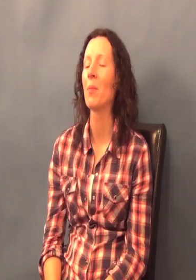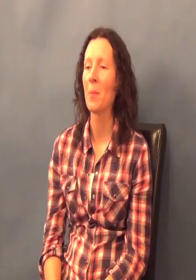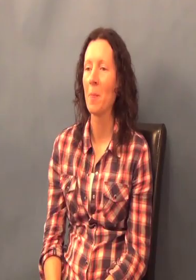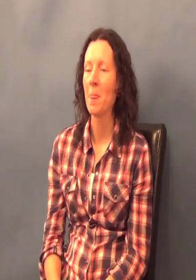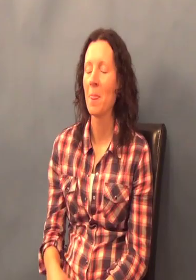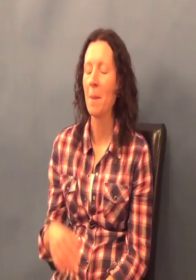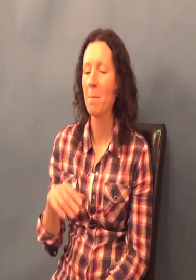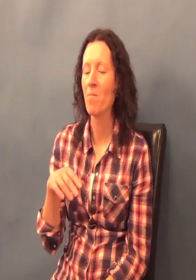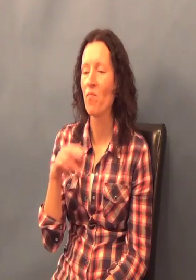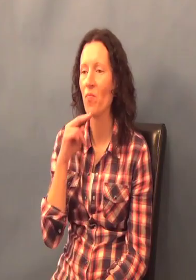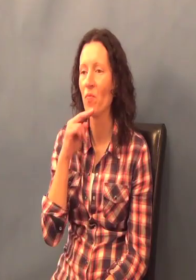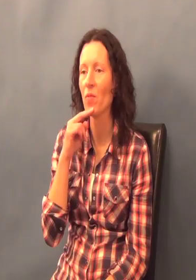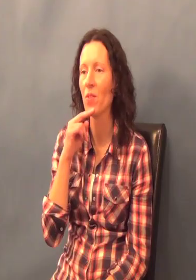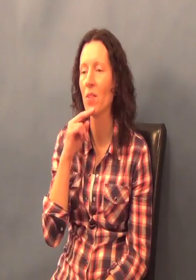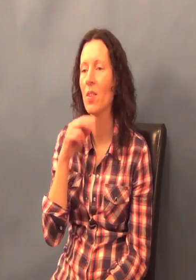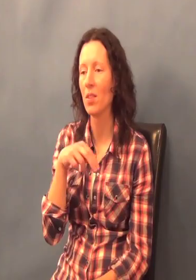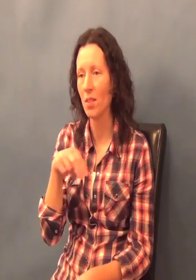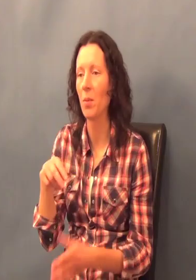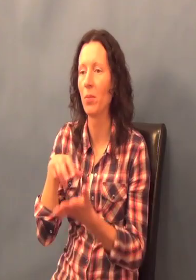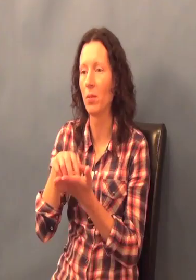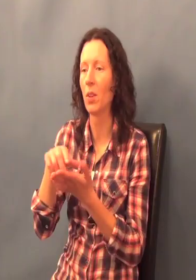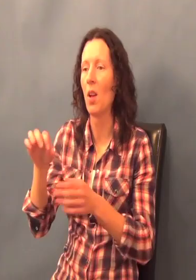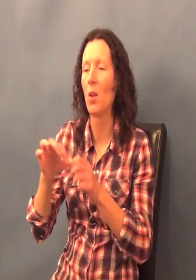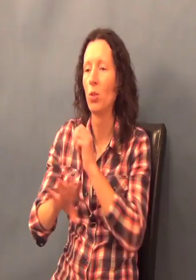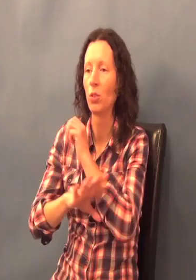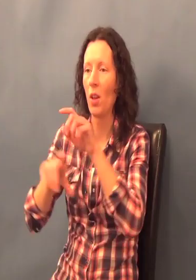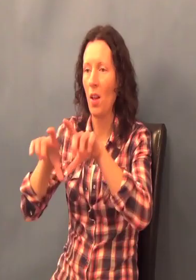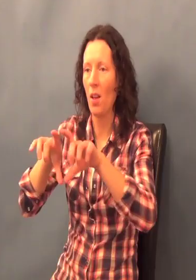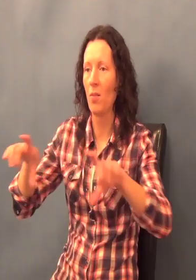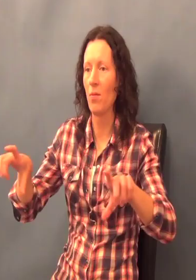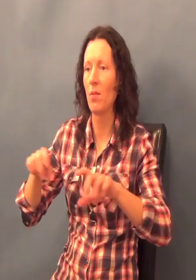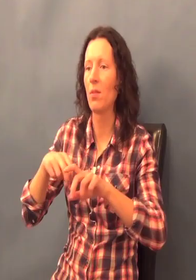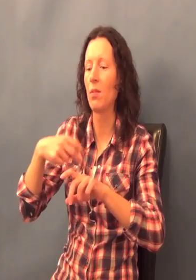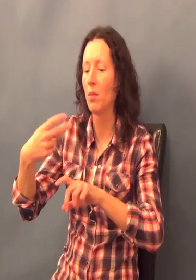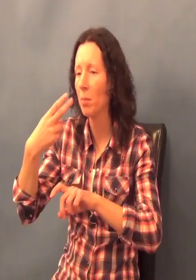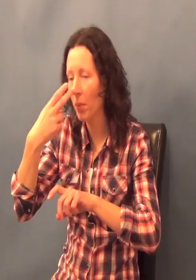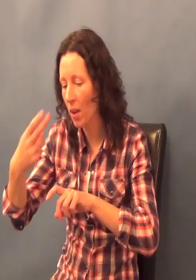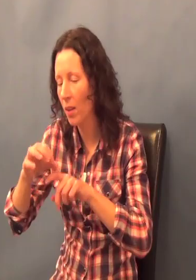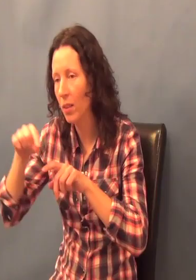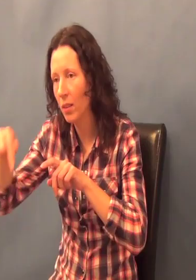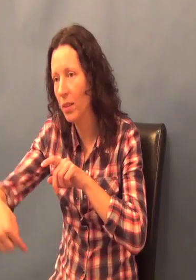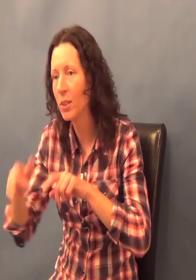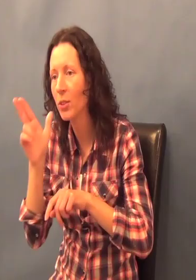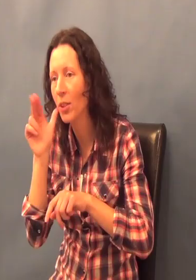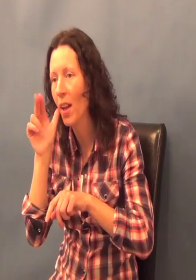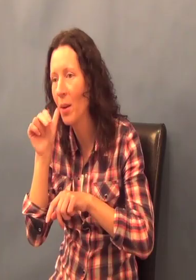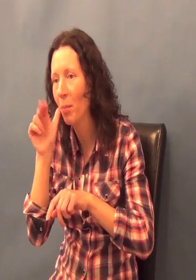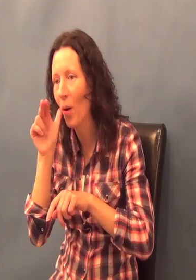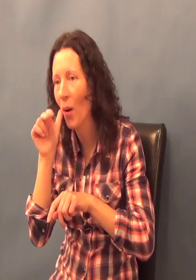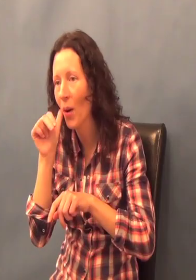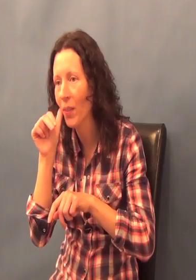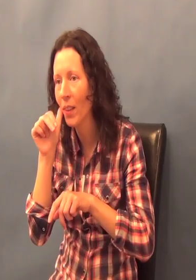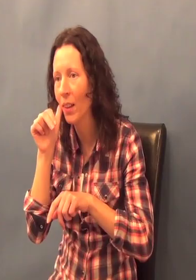Wychodzą z wody, idą i akurat przed nimi pojawia się leżące drzewo, oni zaglądają za nie i patrzą, że tam jest żaba.